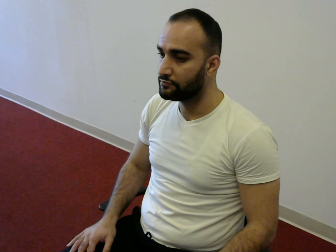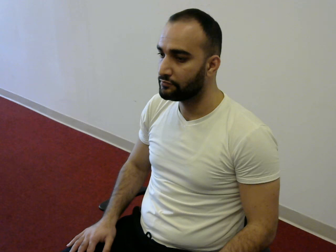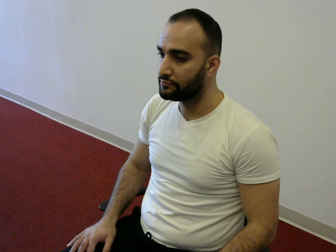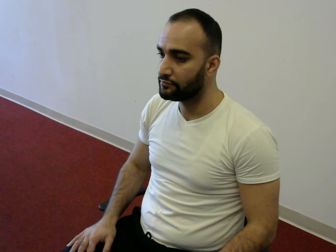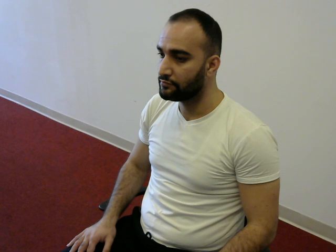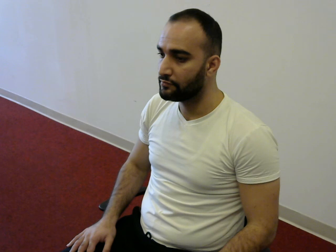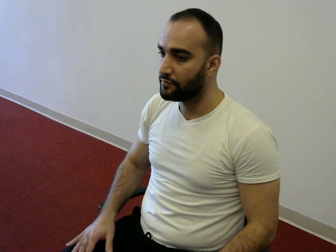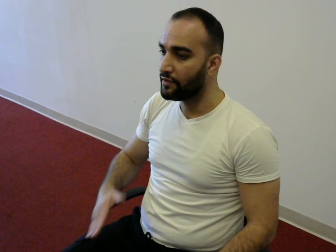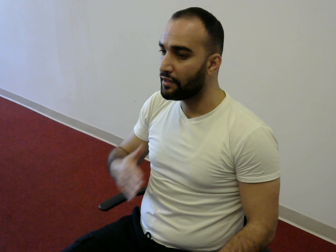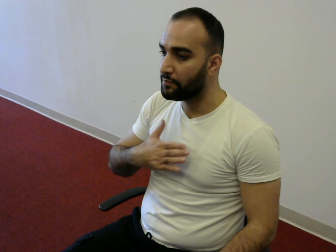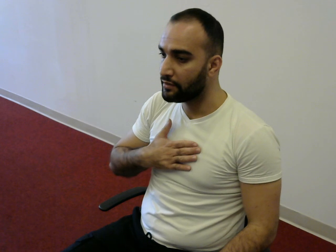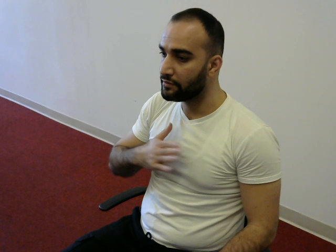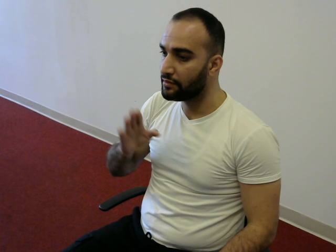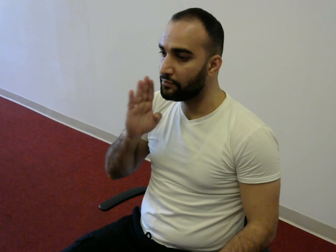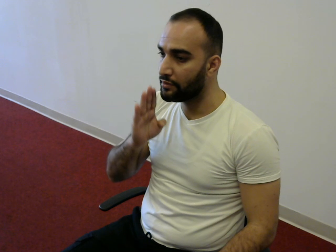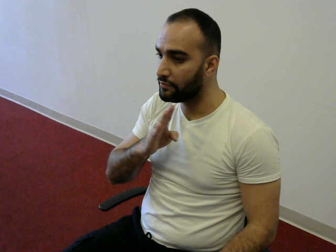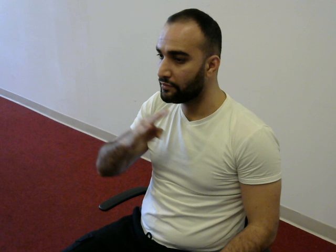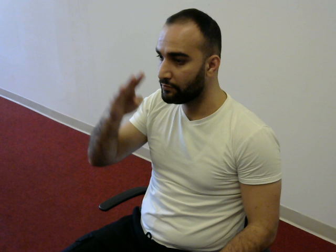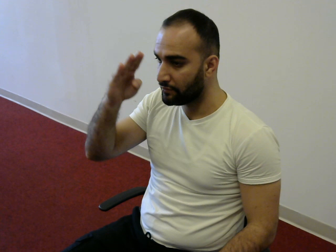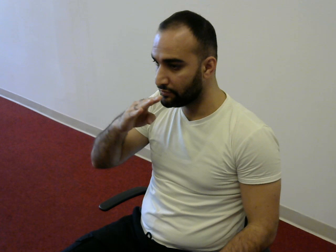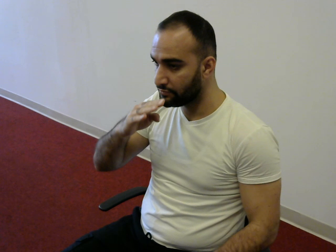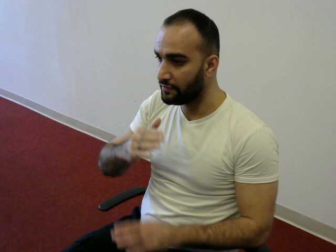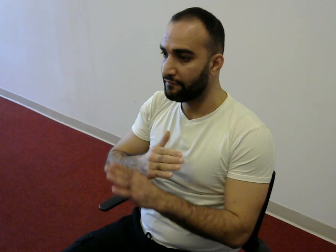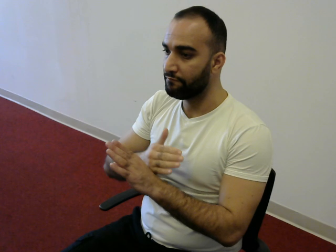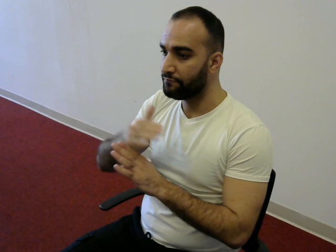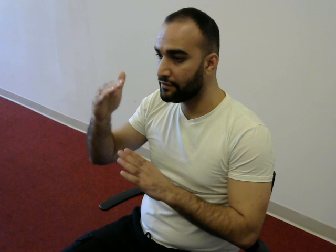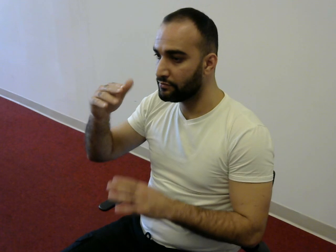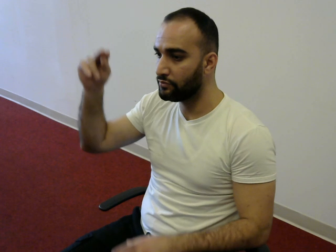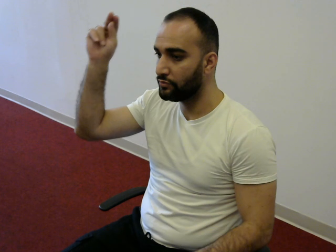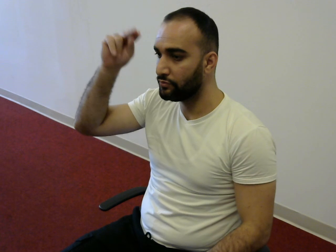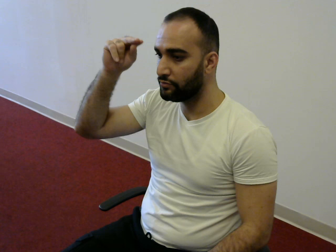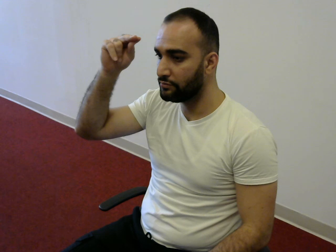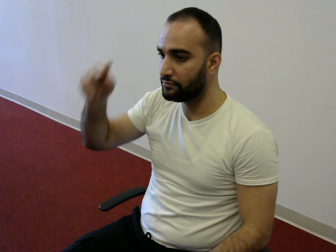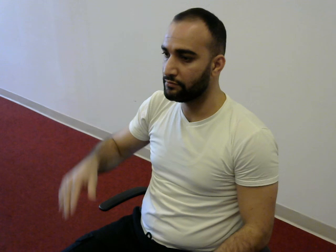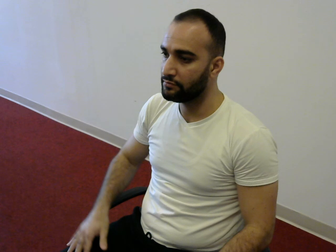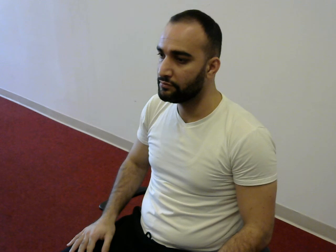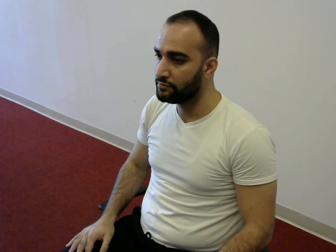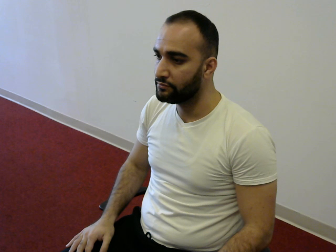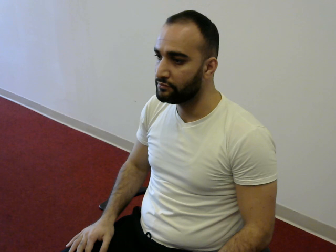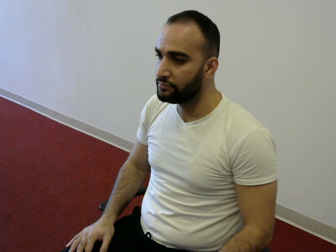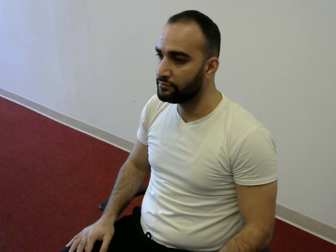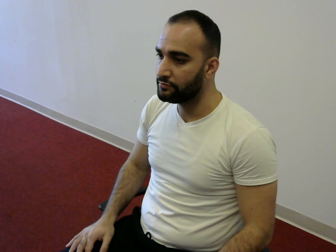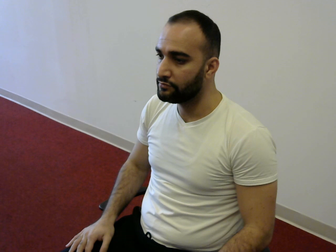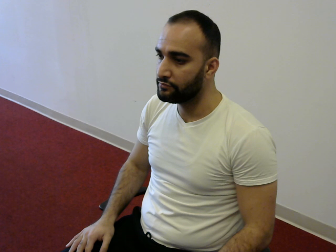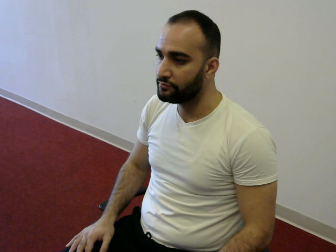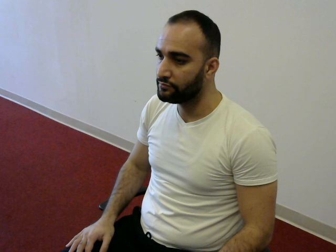Mənim valideynlərim ali təhsillidir